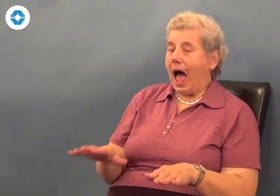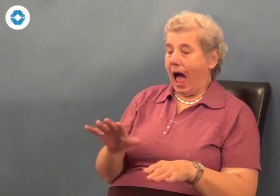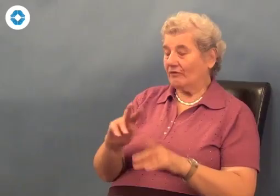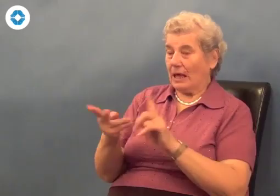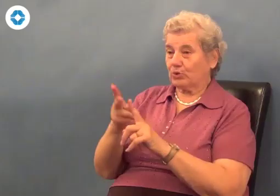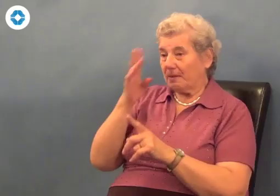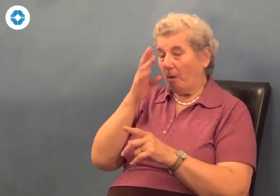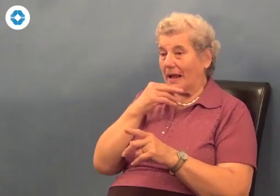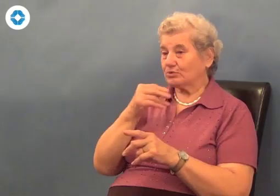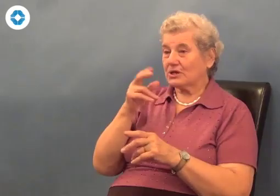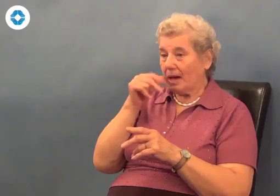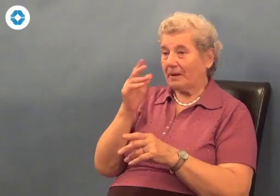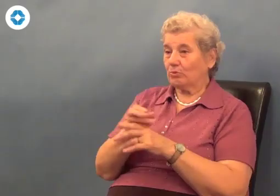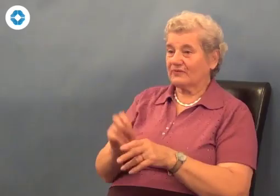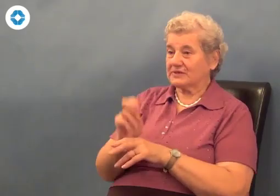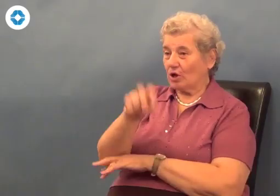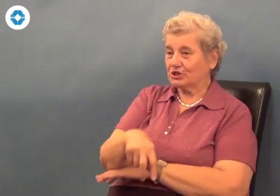Na drugim obrazku żabka już wyskoczyła.